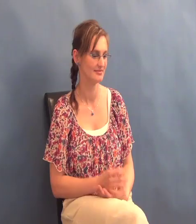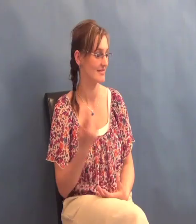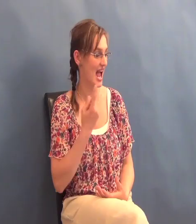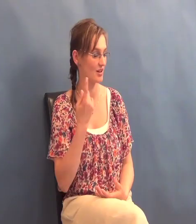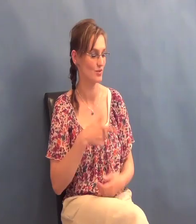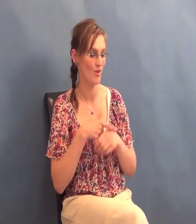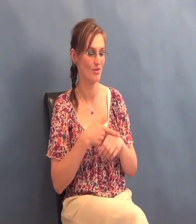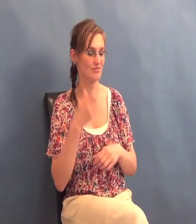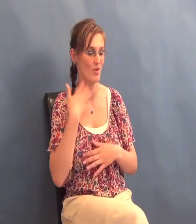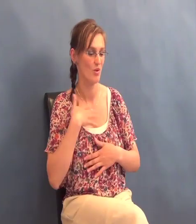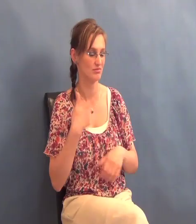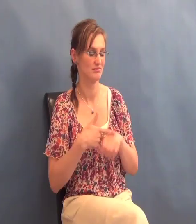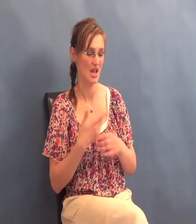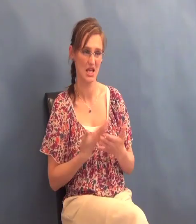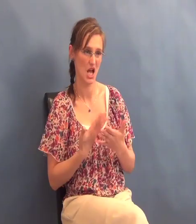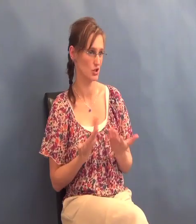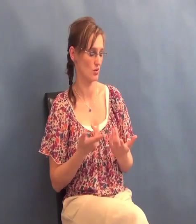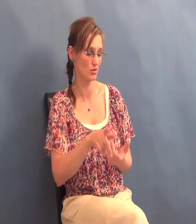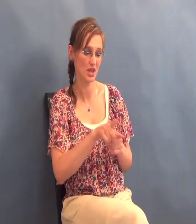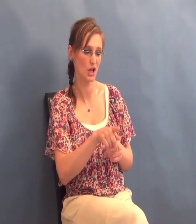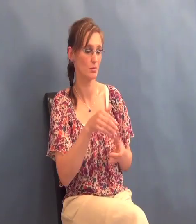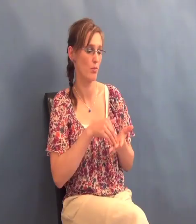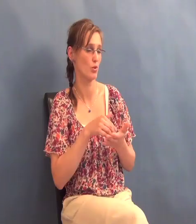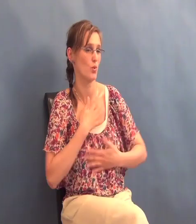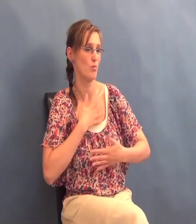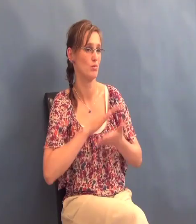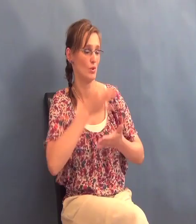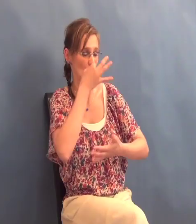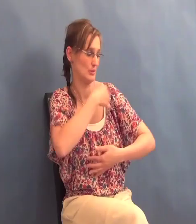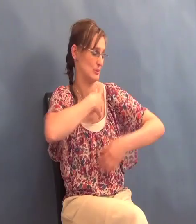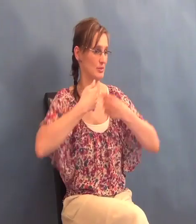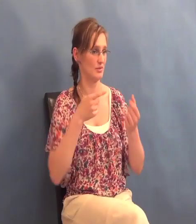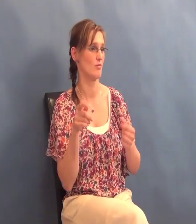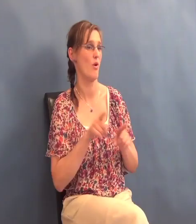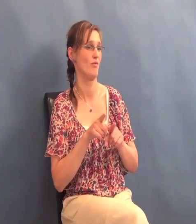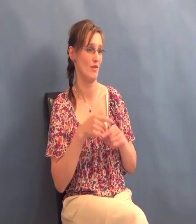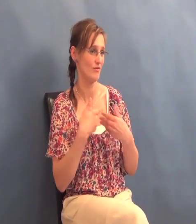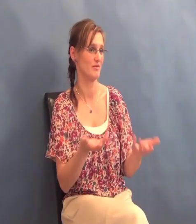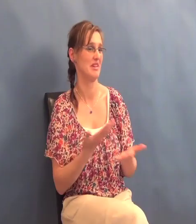Zakaz kąpieli konia. A dlaczego, przecież koń też potrzebuje mycia - jest brudny i śmierdzący, też potrzebuje kąpieli.